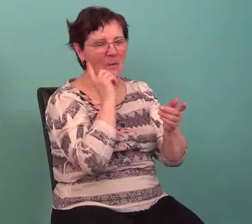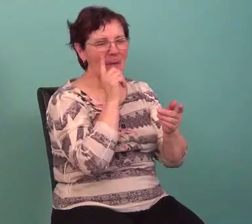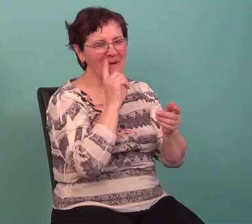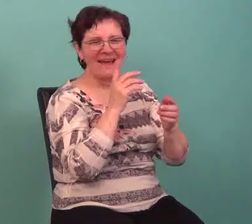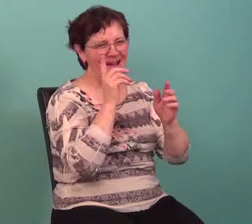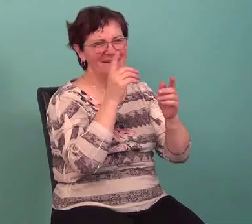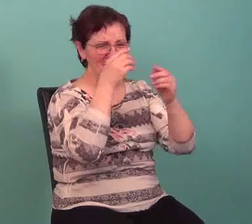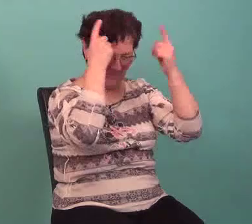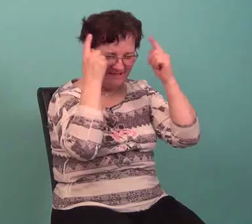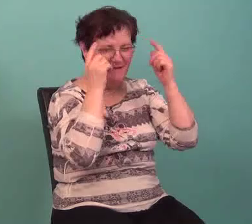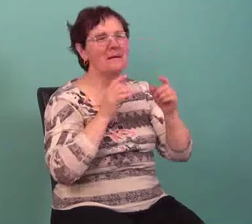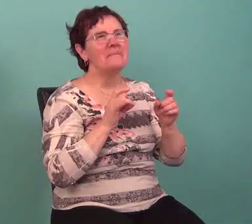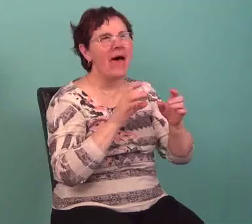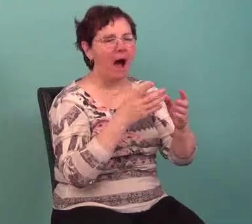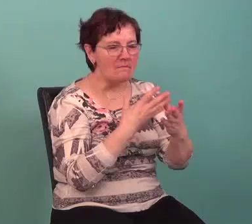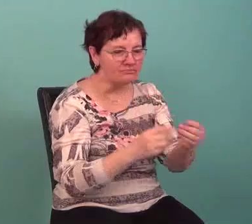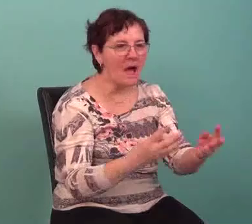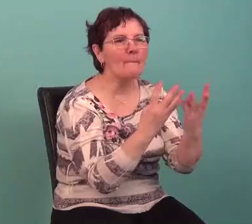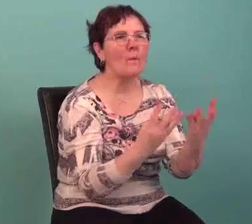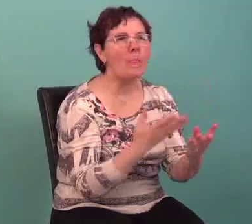Chłopiec Myszka Miki biegnie i widzi, że zniknął płot.